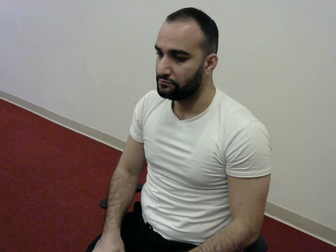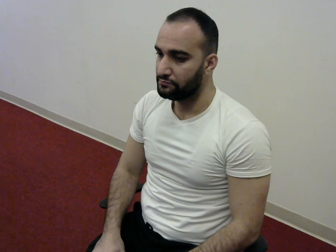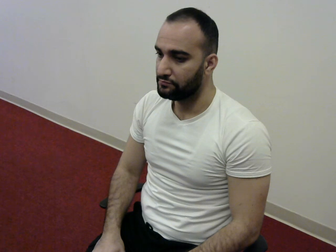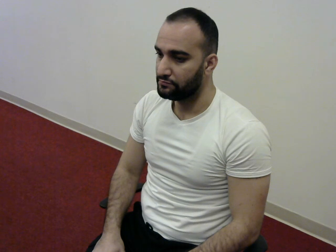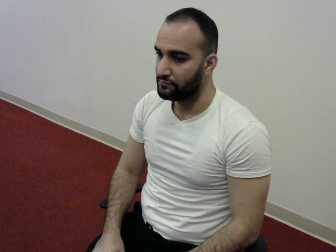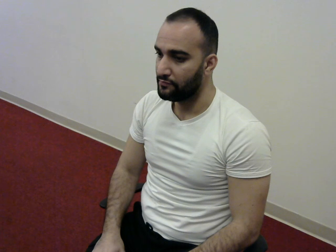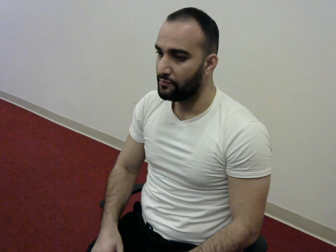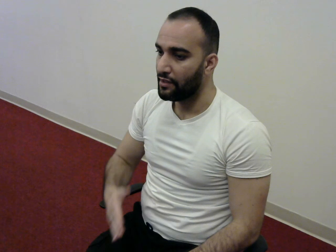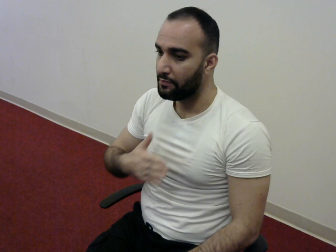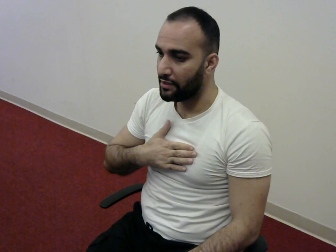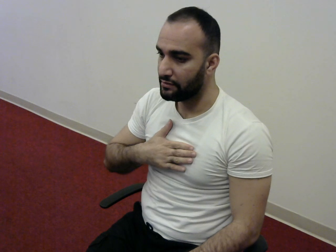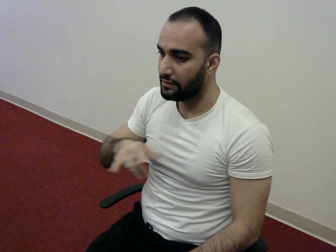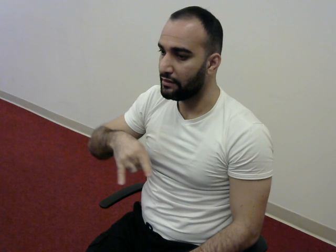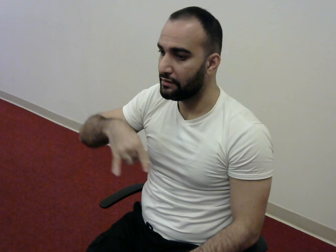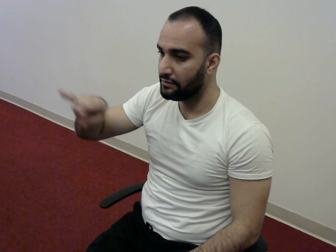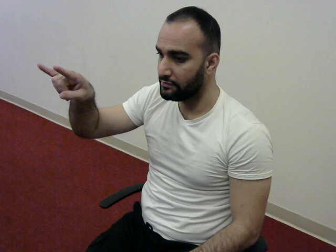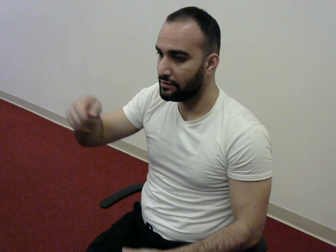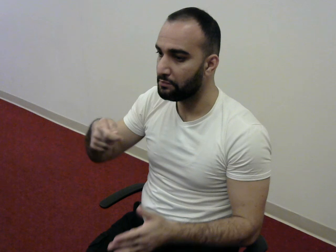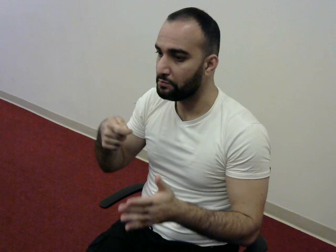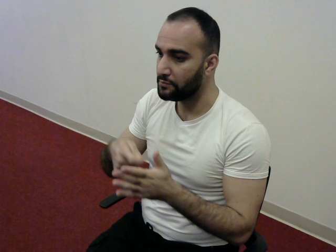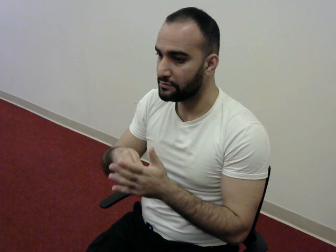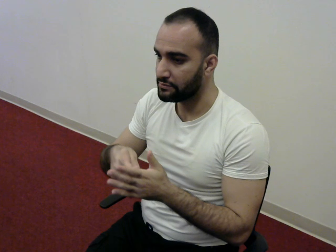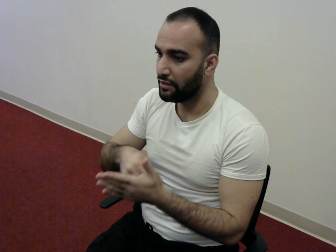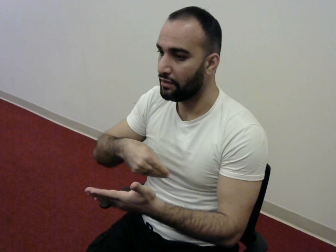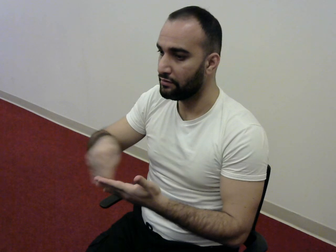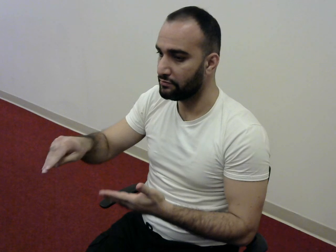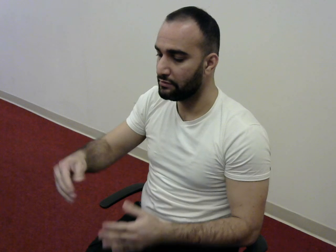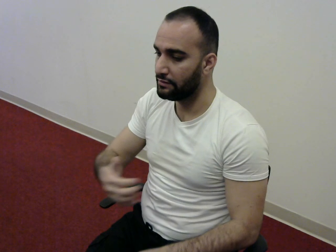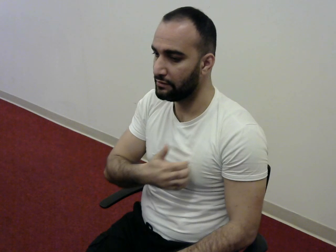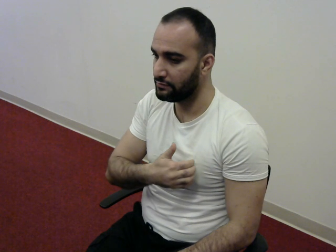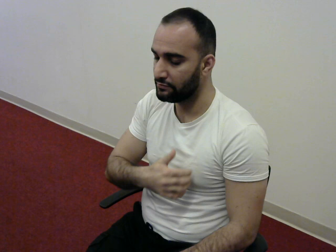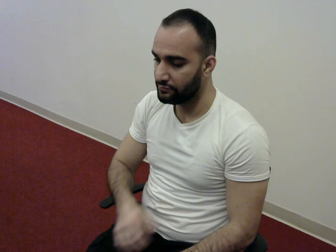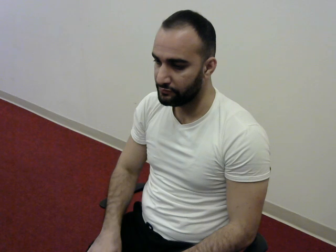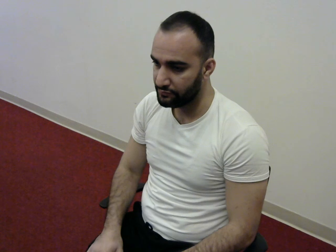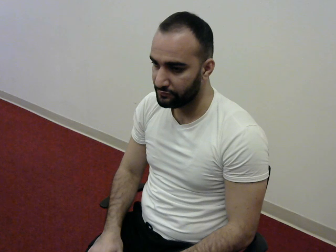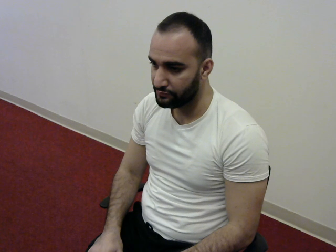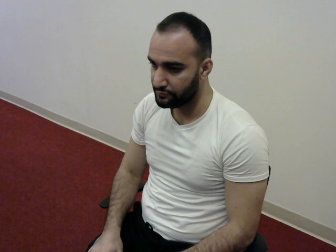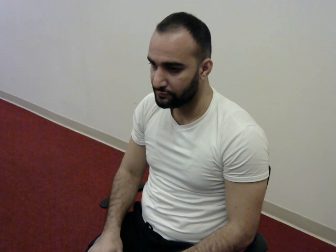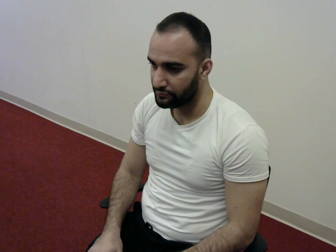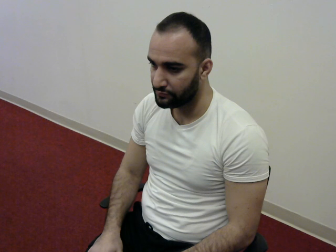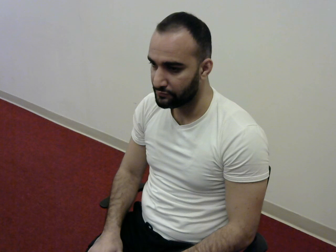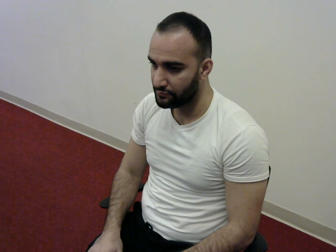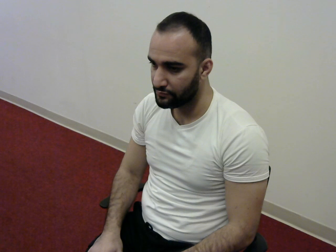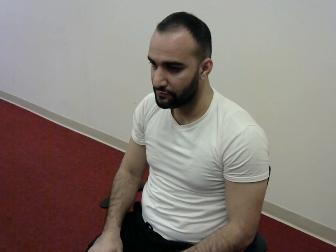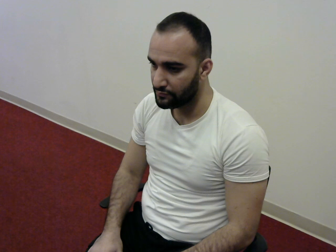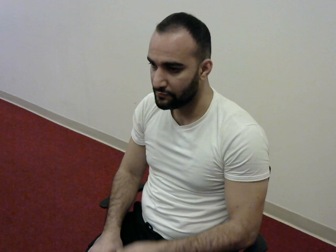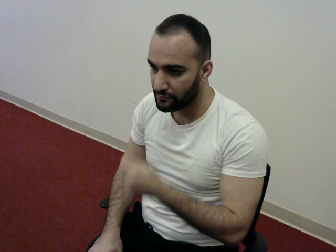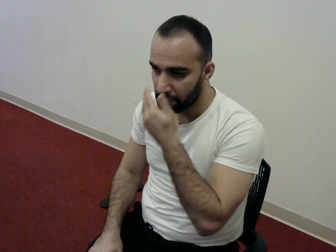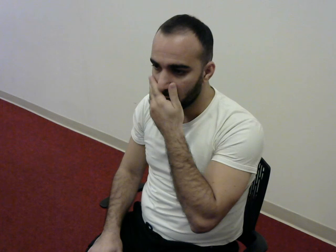Mən təyyarə bileti almaq istəyirəm